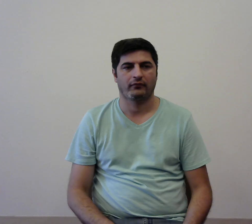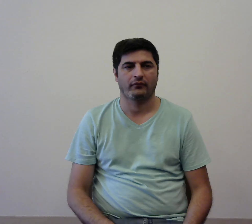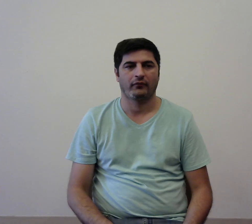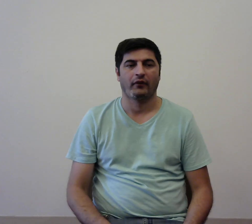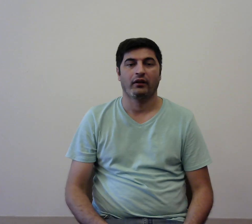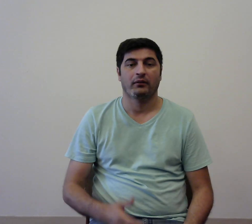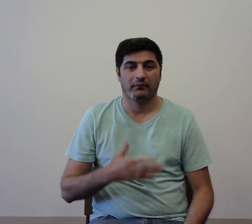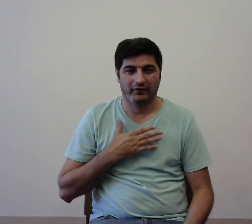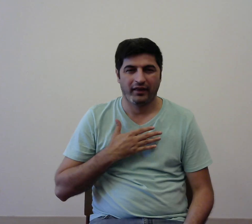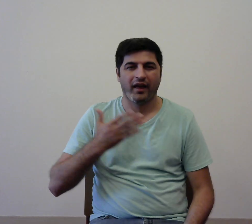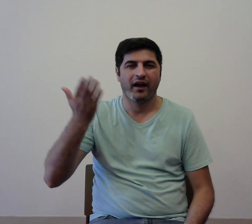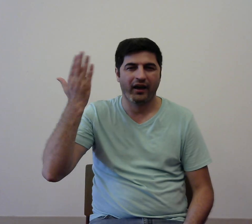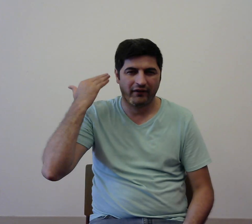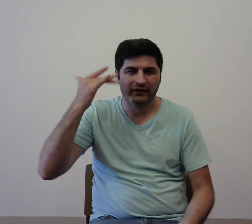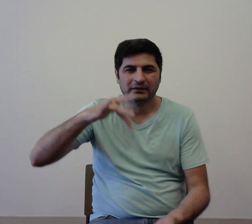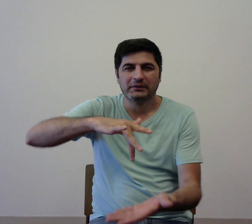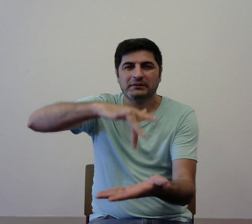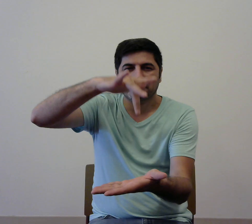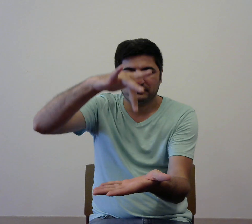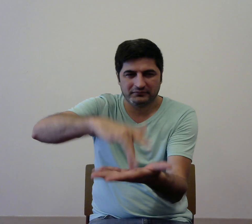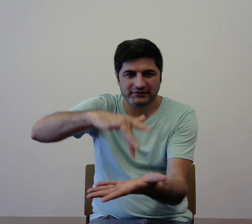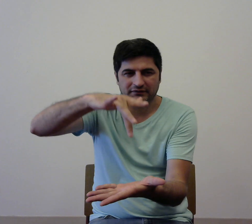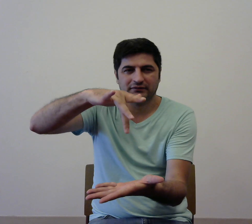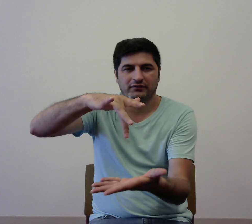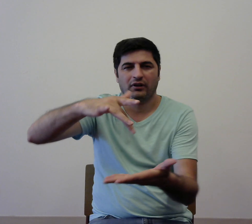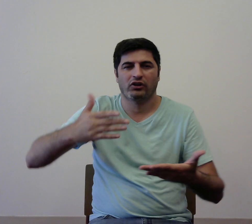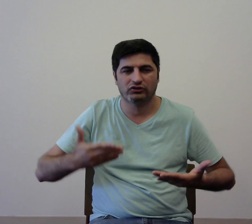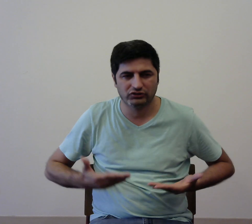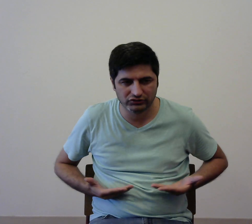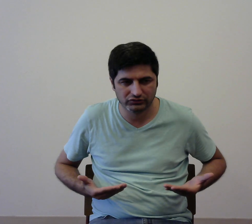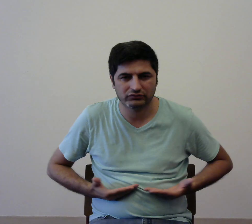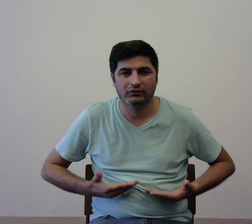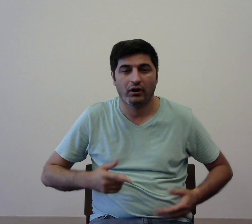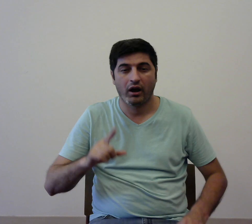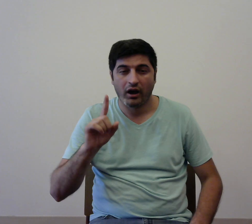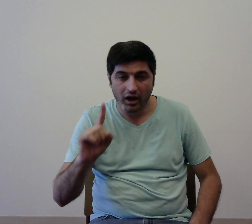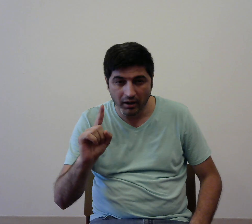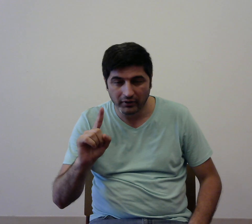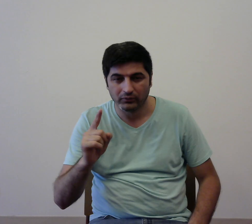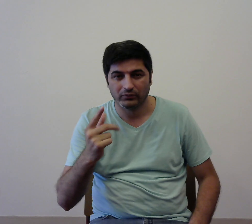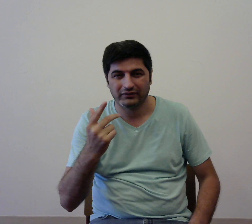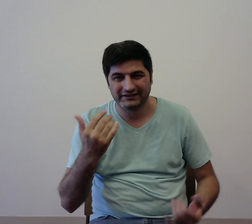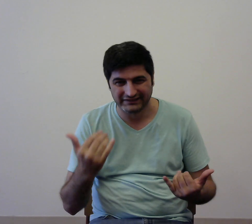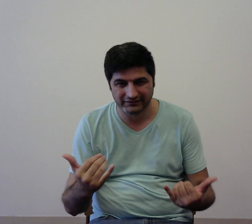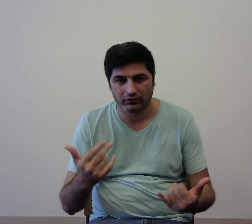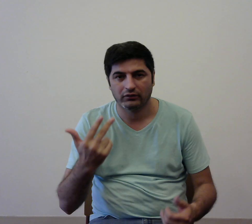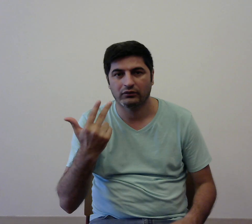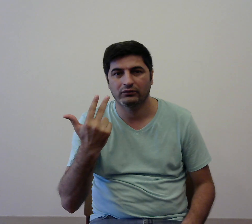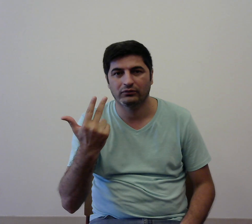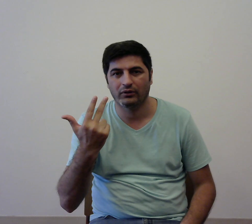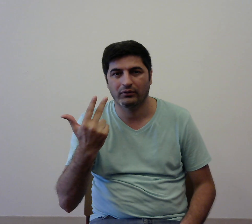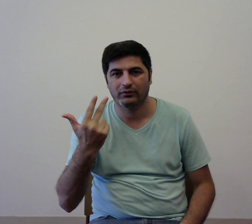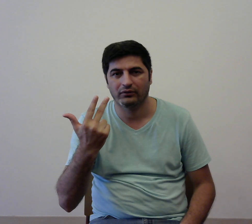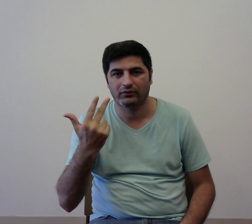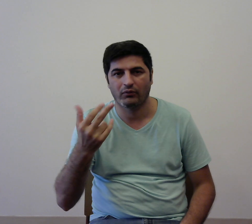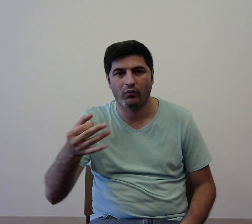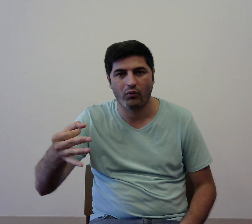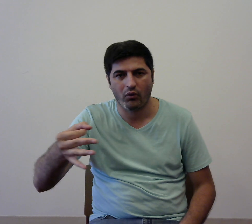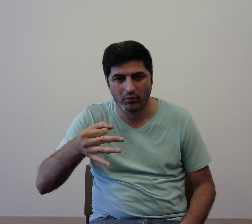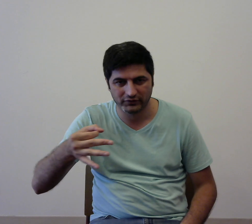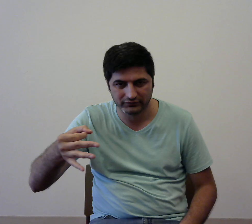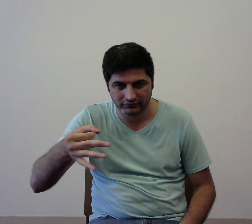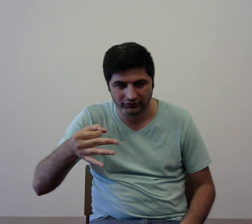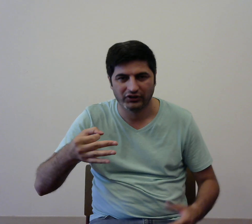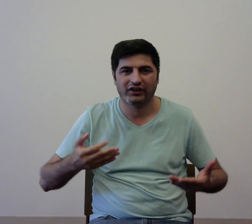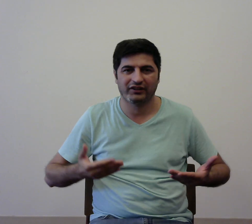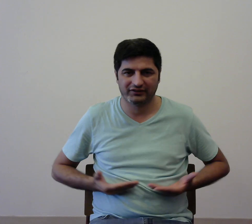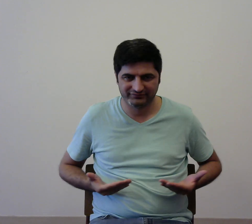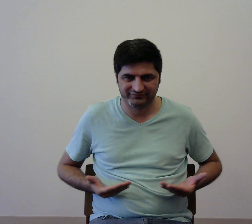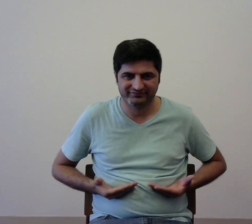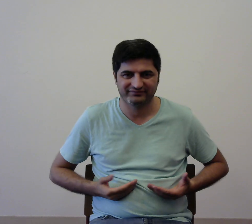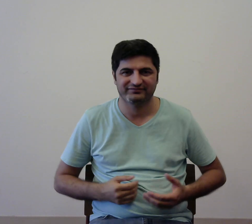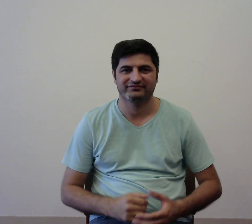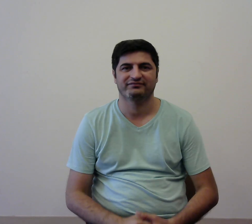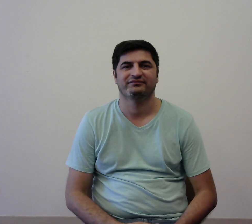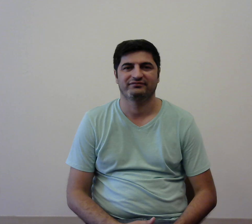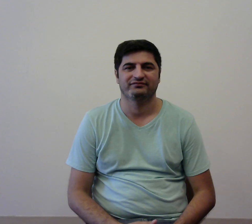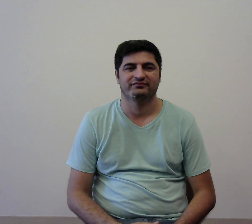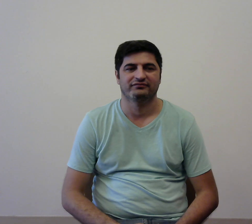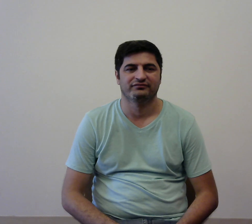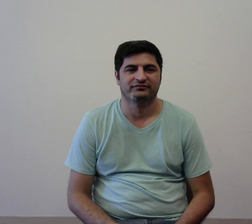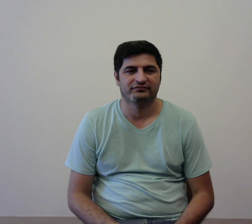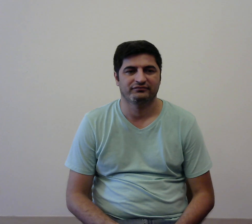Mən əvvəl mərkəzdə yaşamışam, amma indi 3-cü mikrorayonda yaşayıram